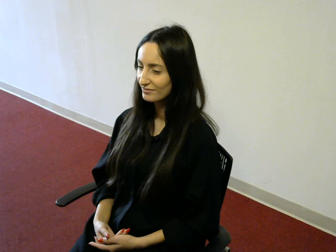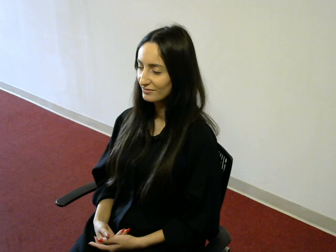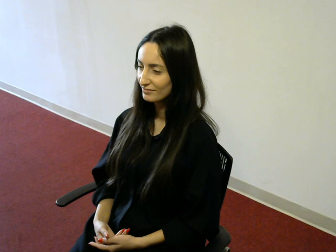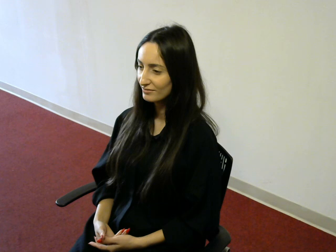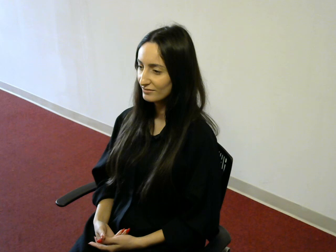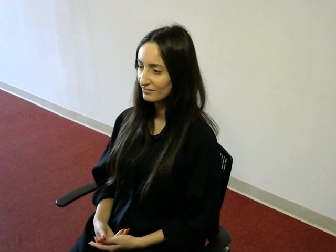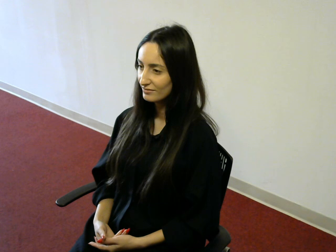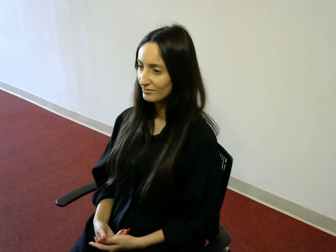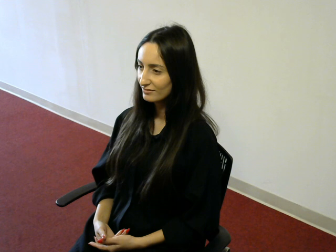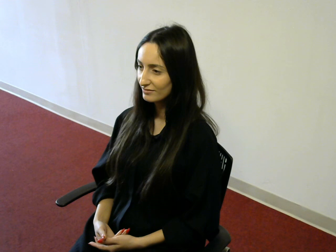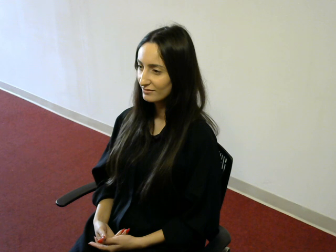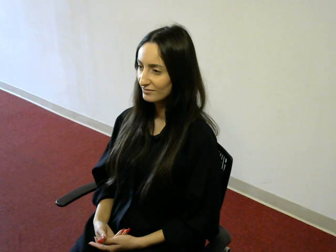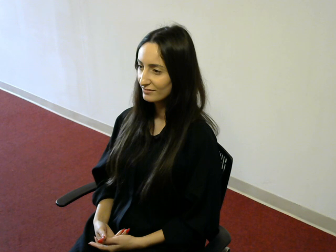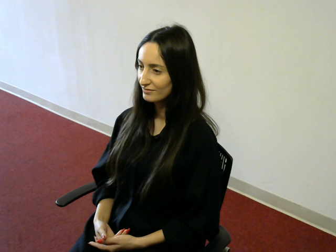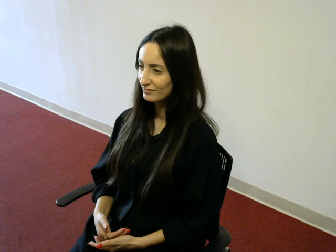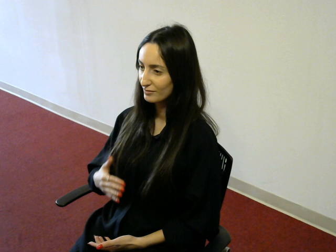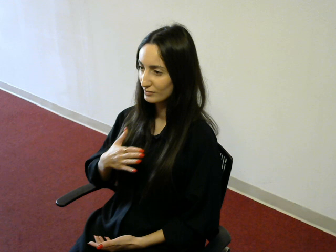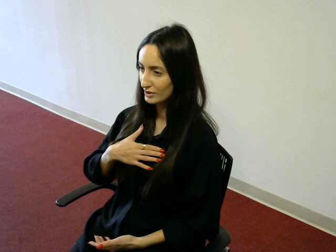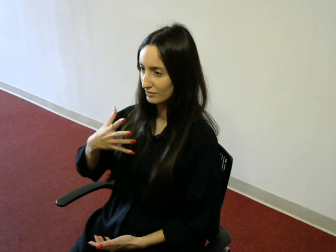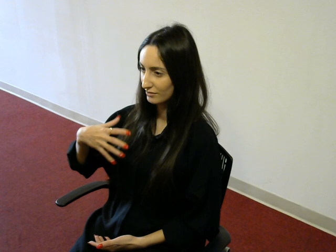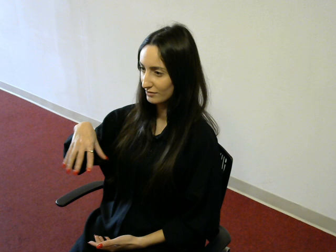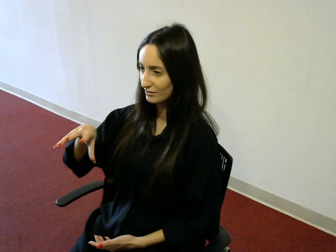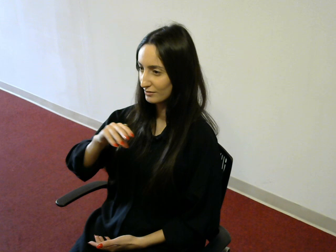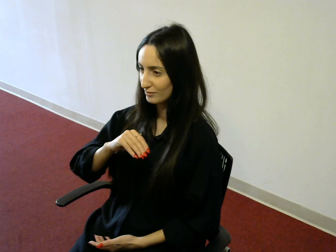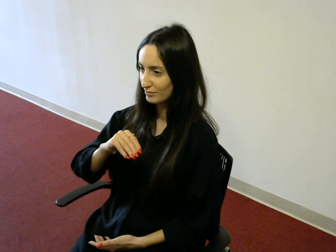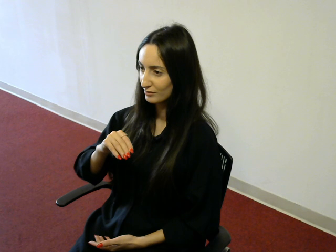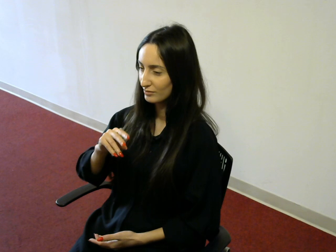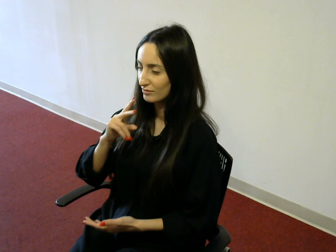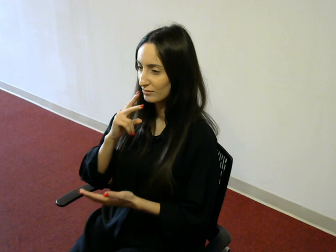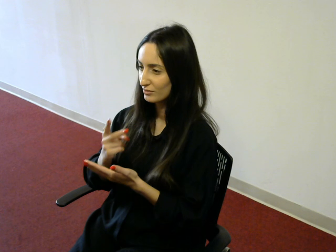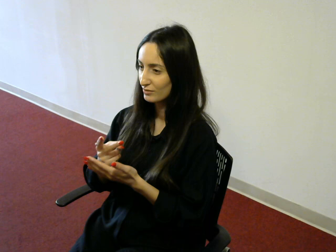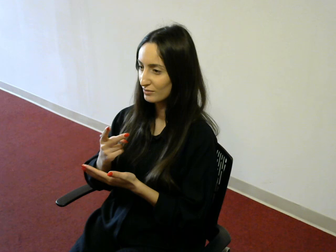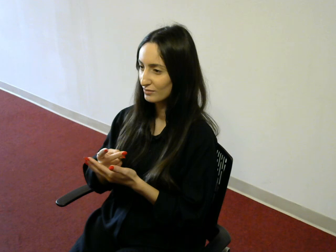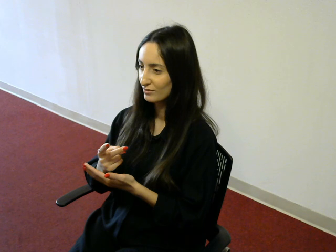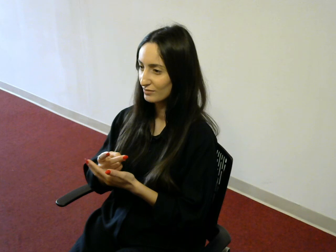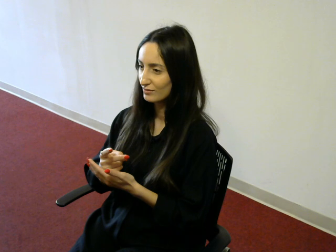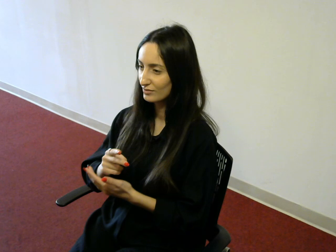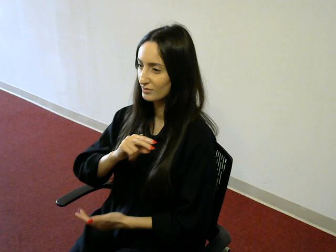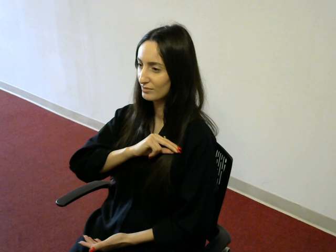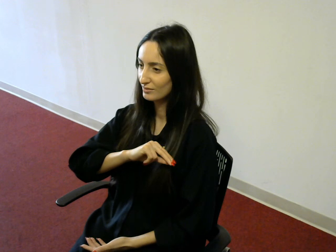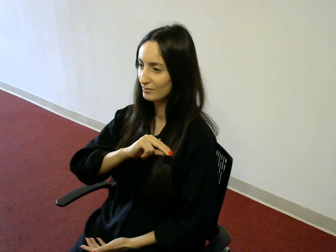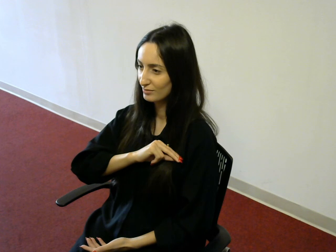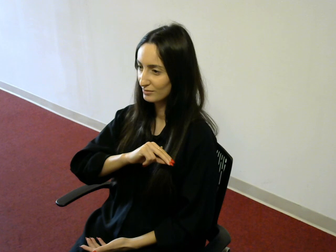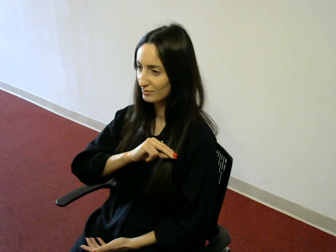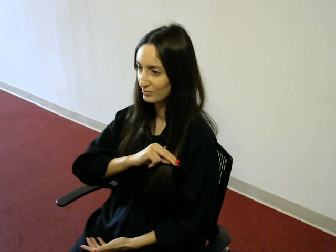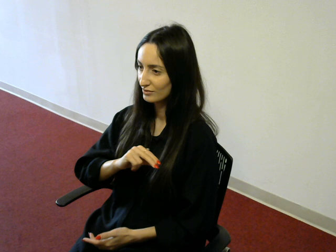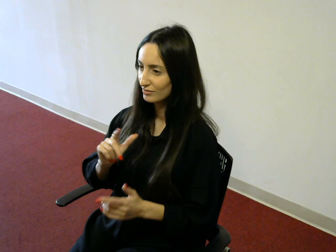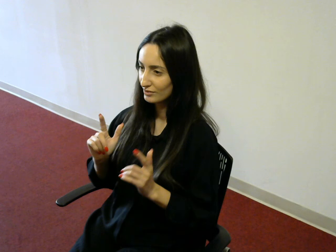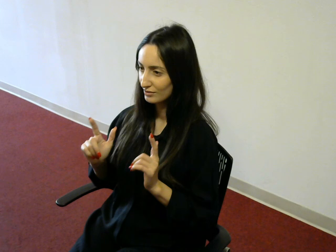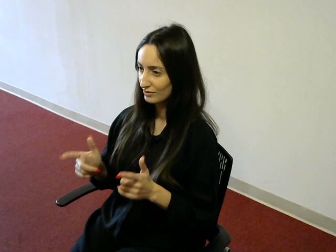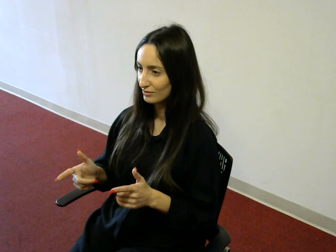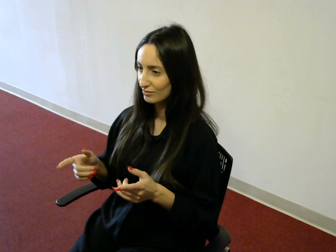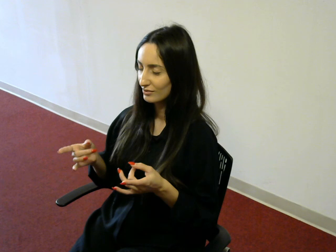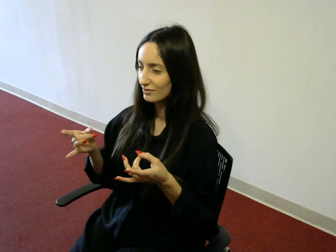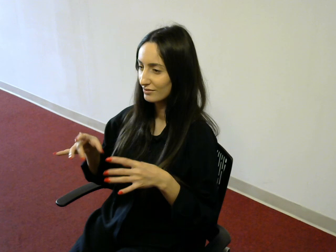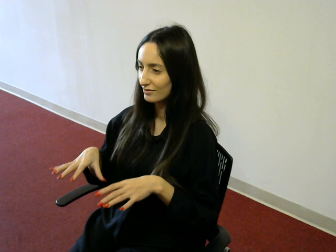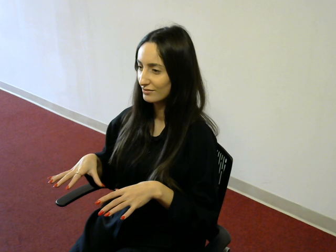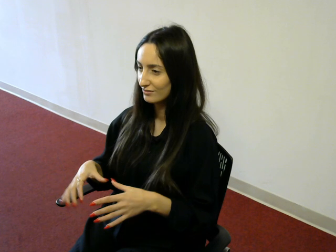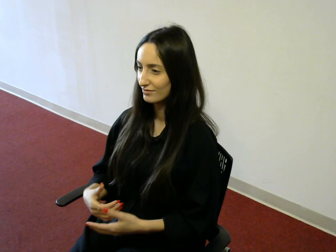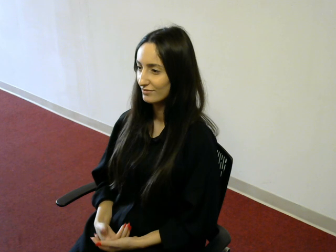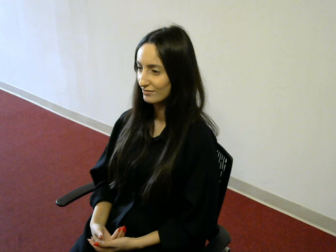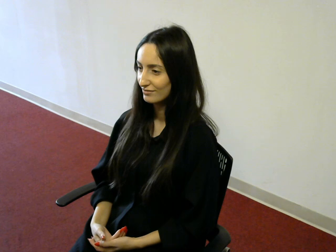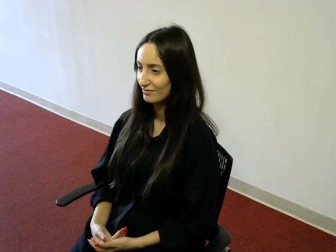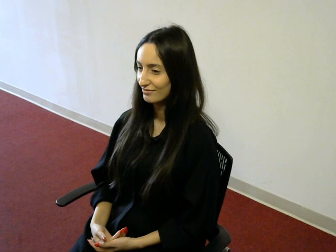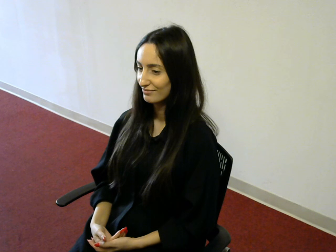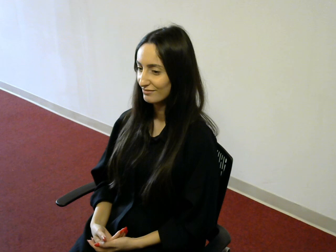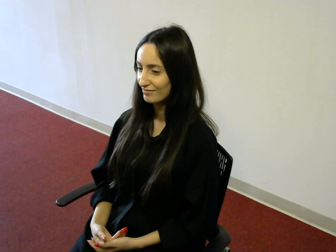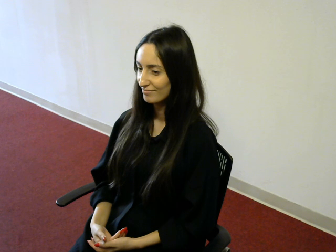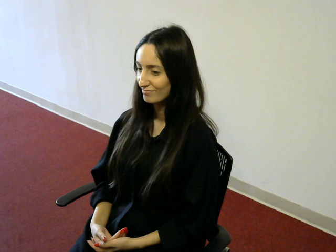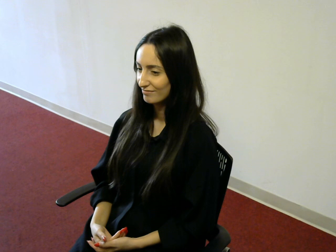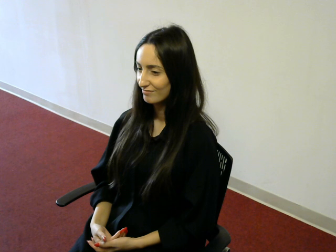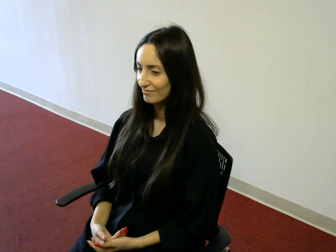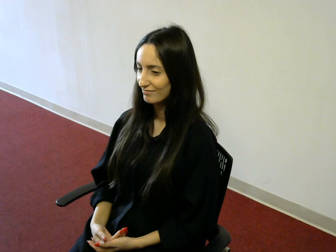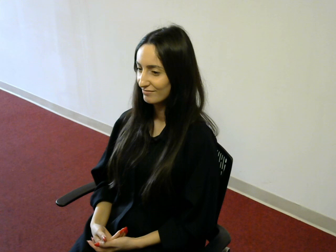Biz göstərilən işdən razı qaldıq